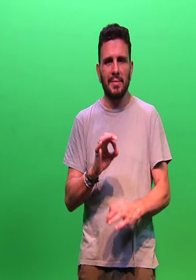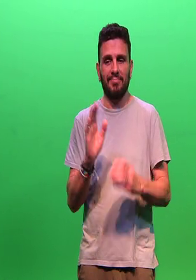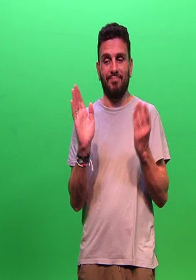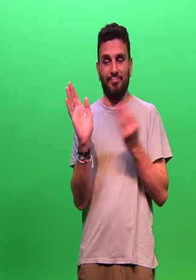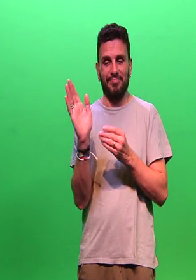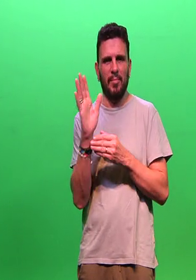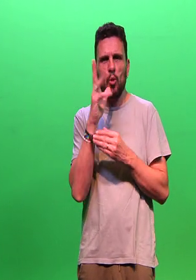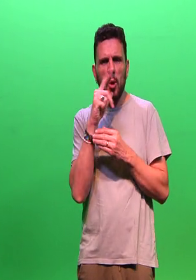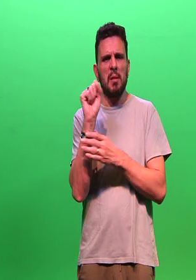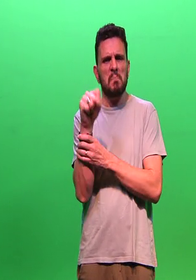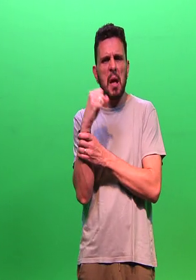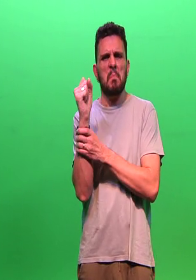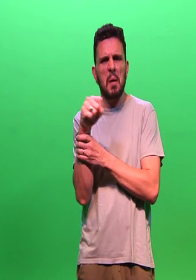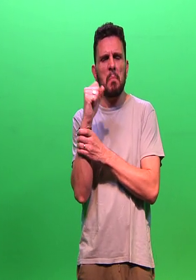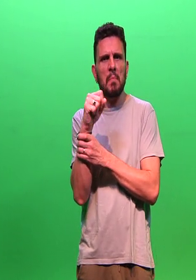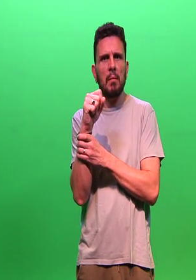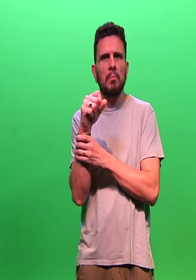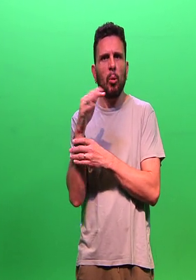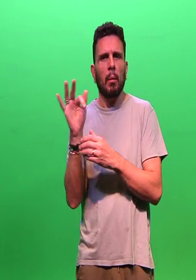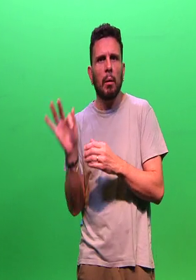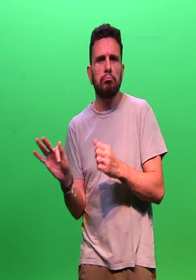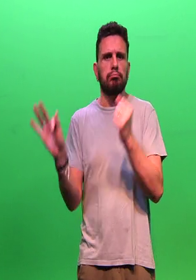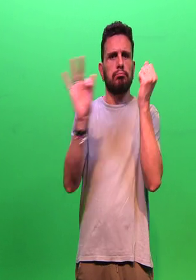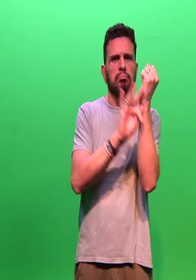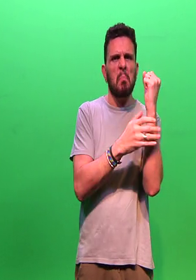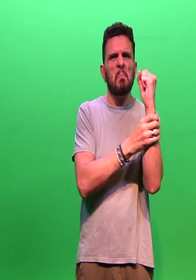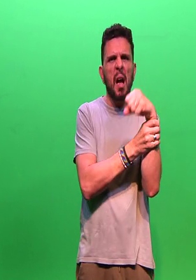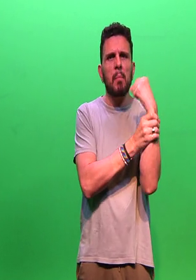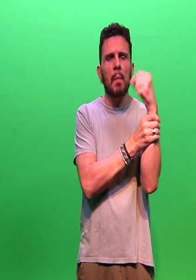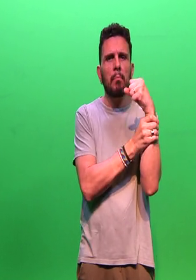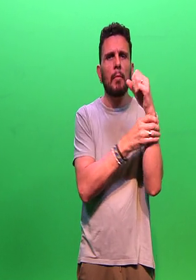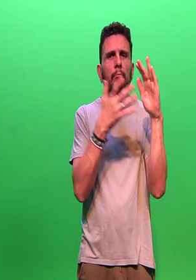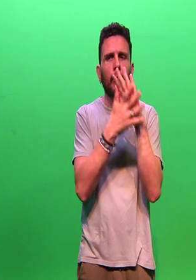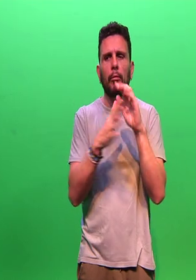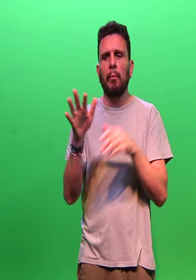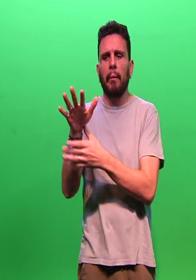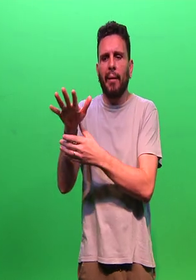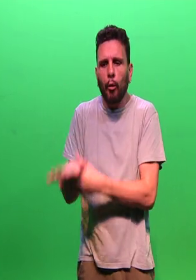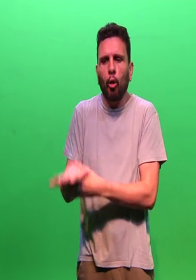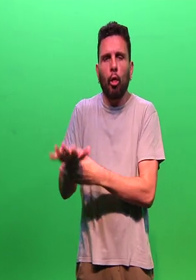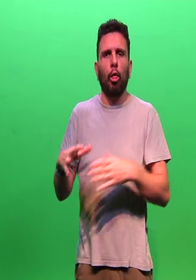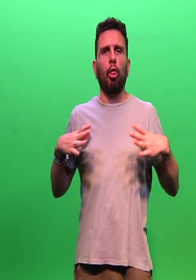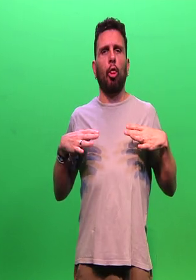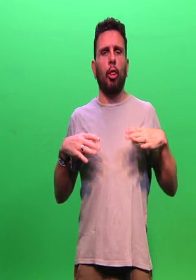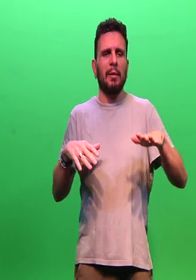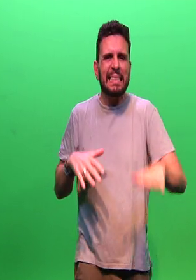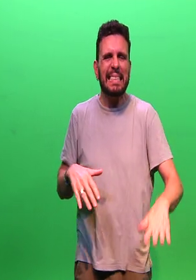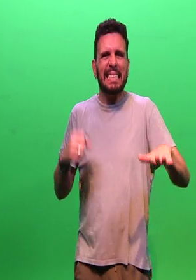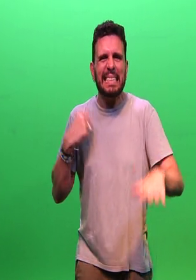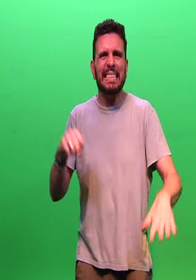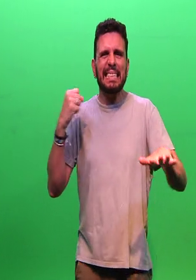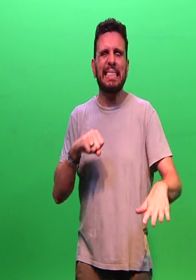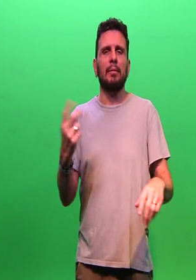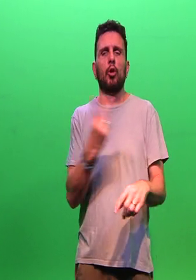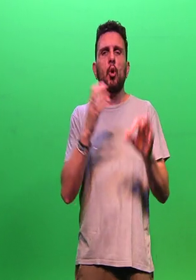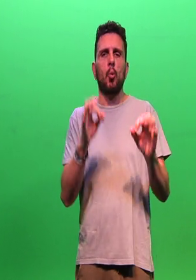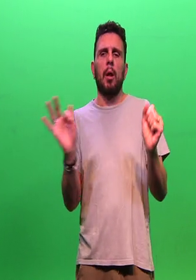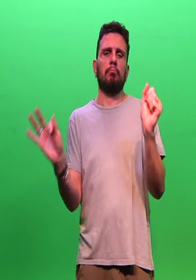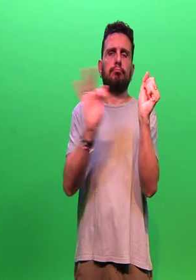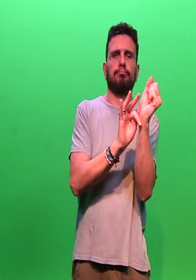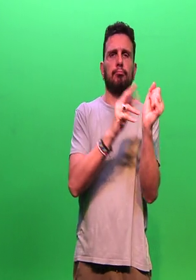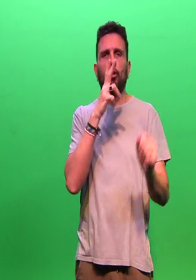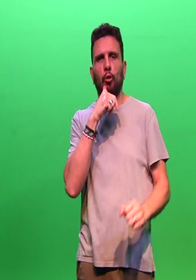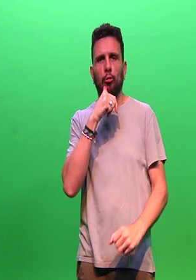Em vaig donar un cop al canell i després em feia mal quan el movia, però més tard em va passar el dolor a l'altra mà, perquè vaig deixar de fer servir la mà dreta que em feia mal i vaig fer un sobreesforç amb l'esquerra, i ara també em fa mal.